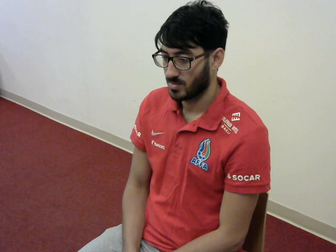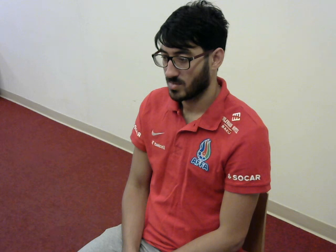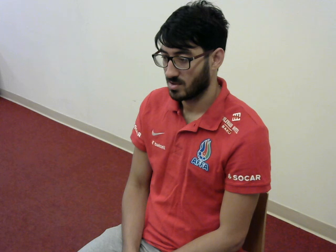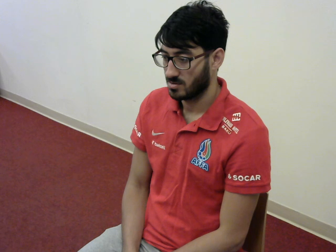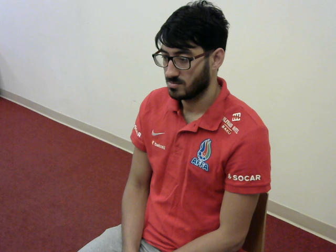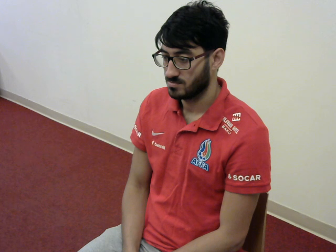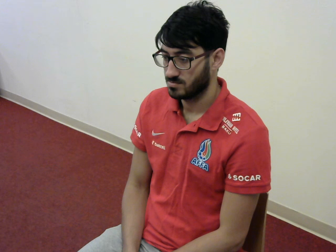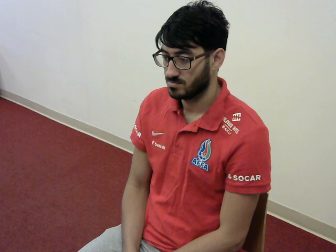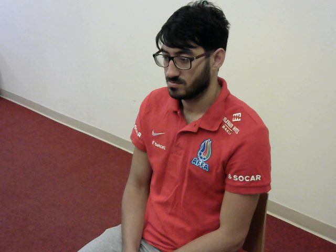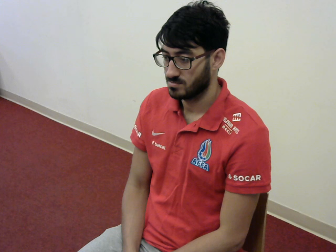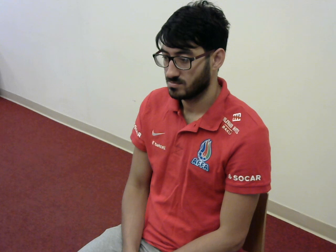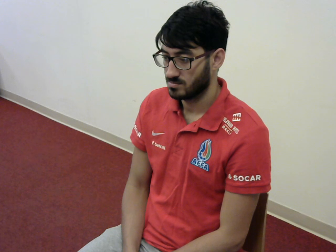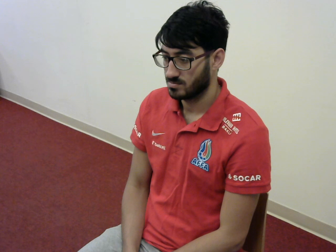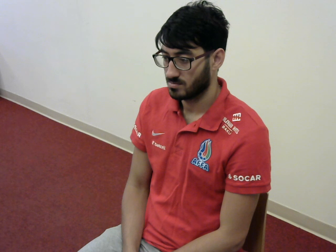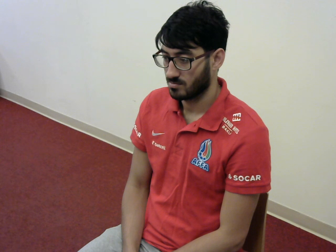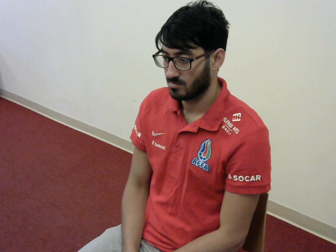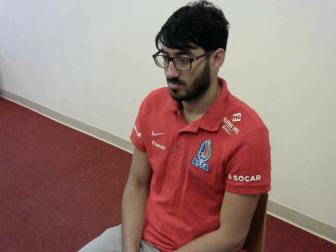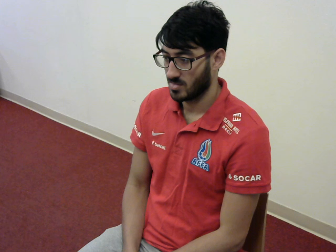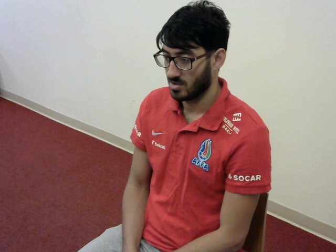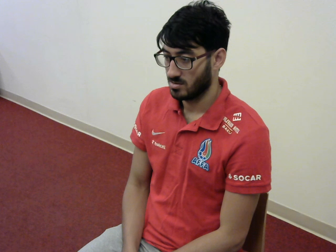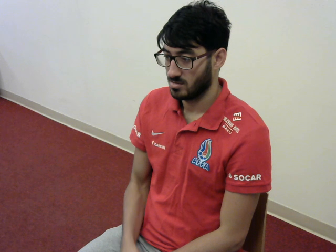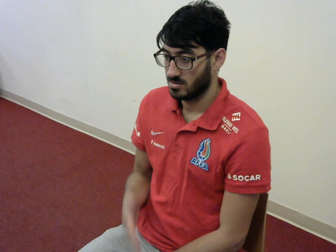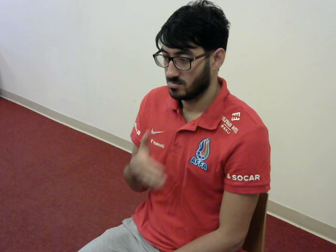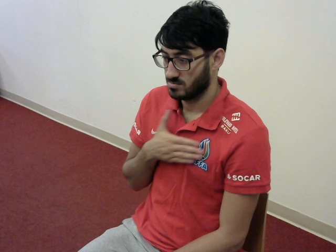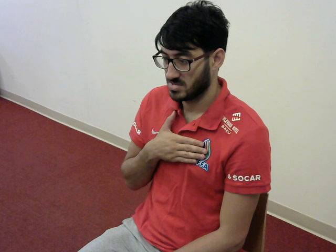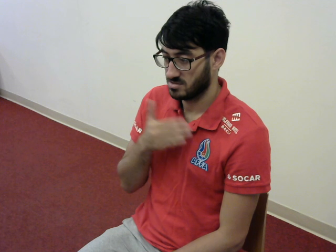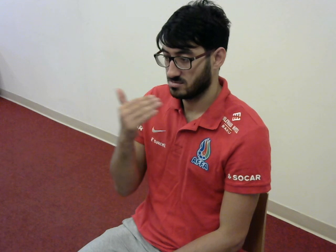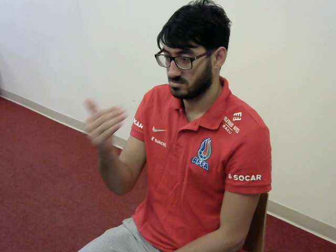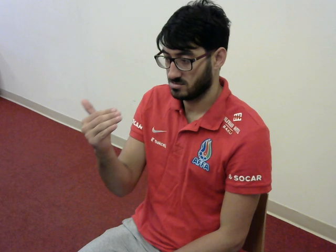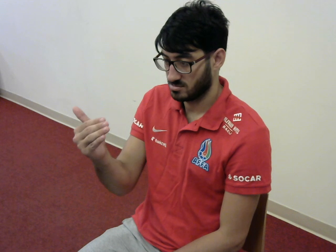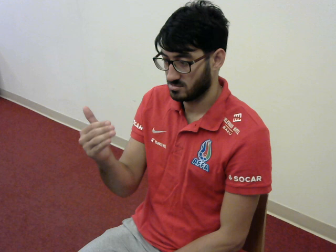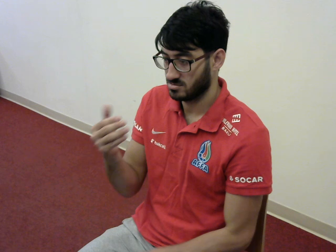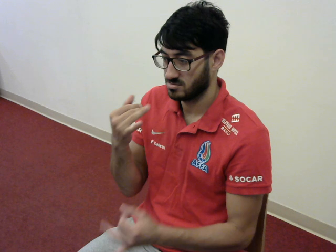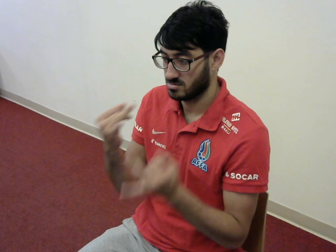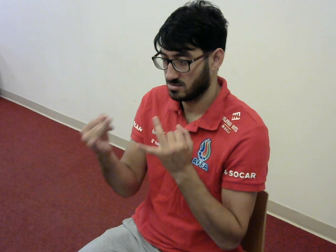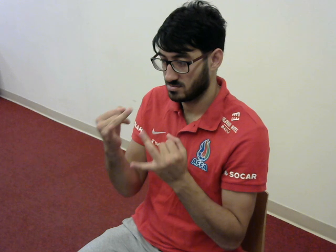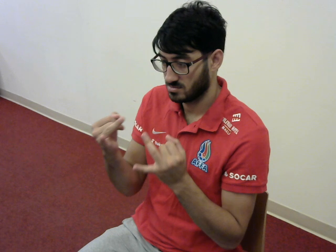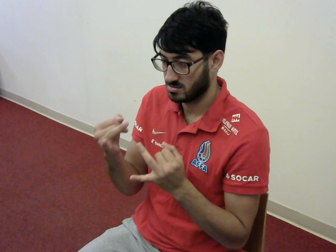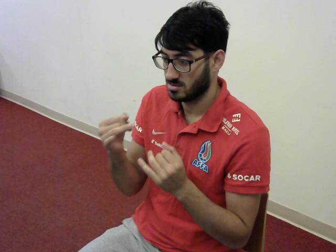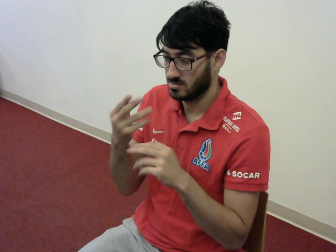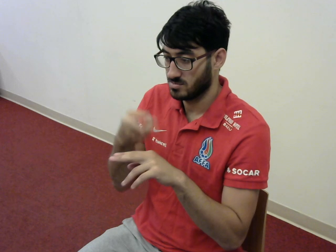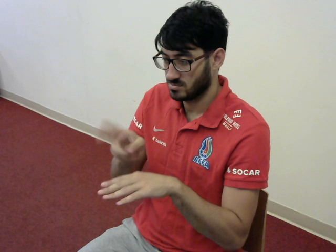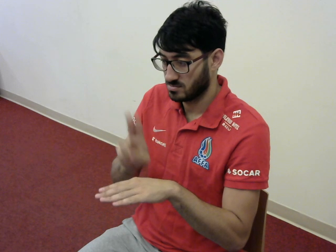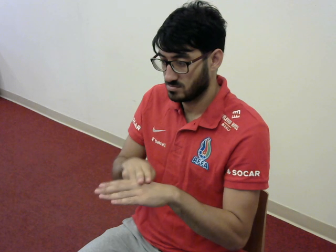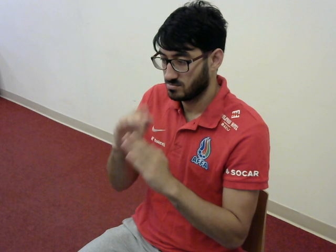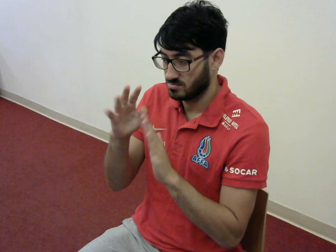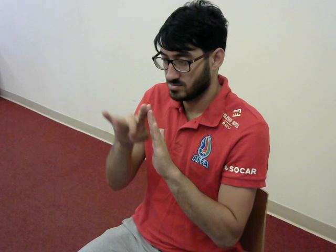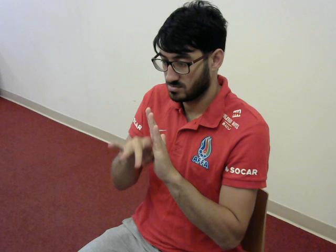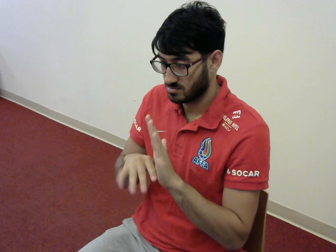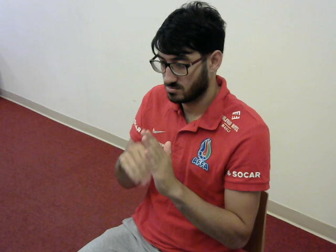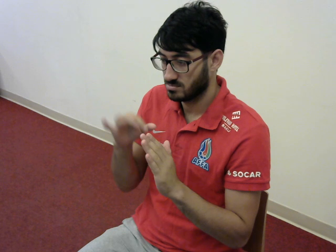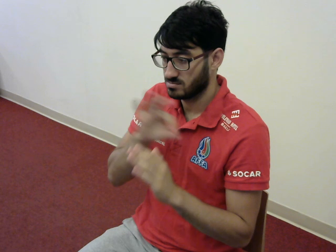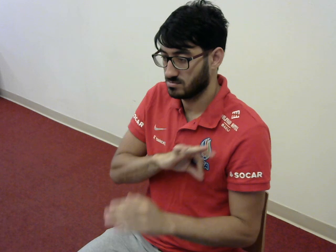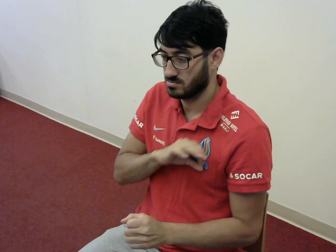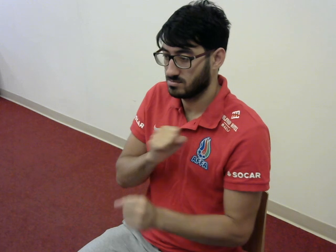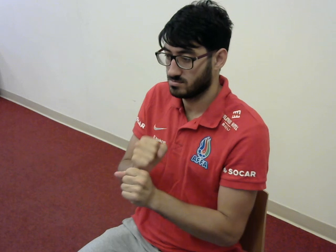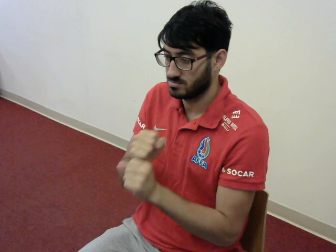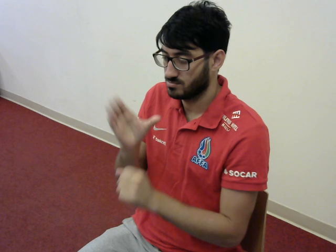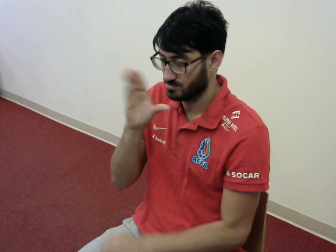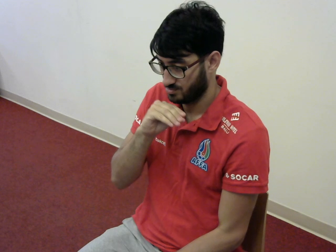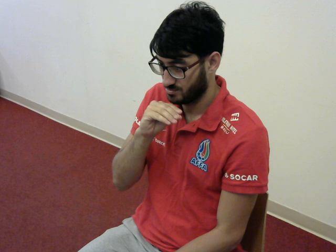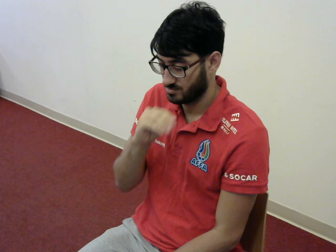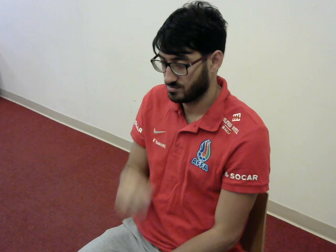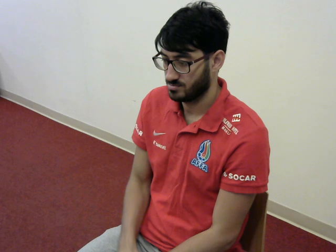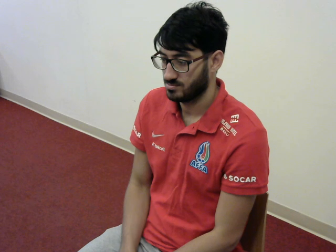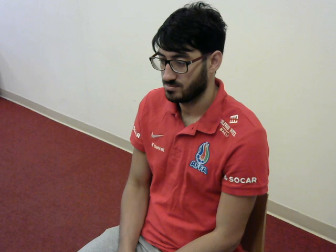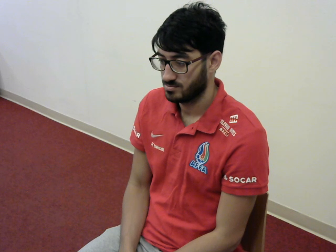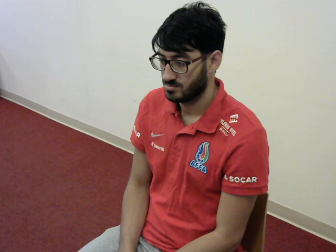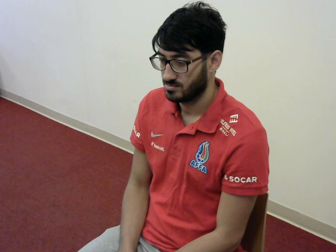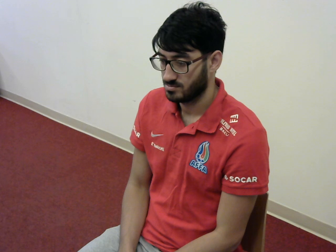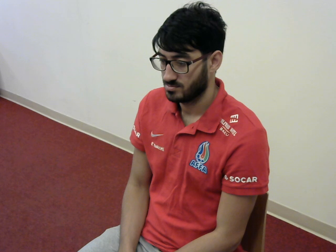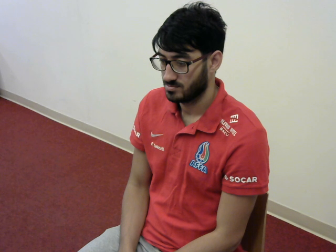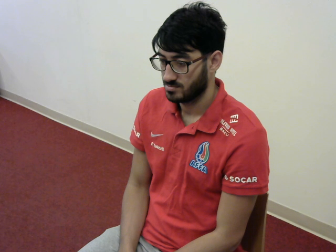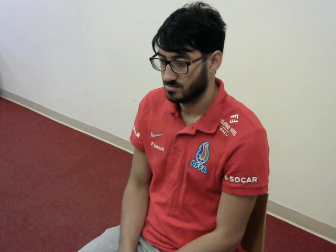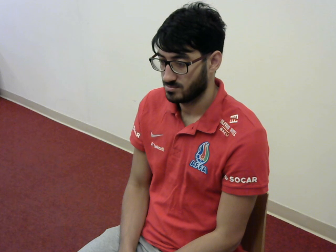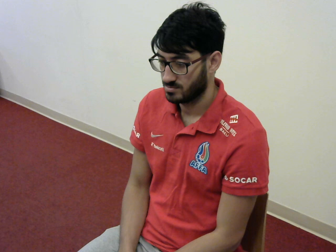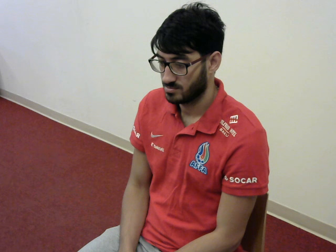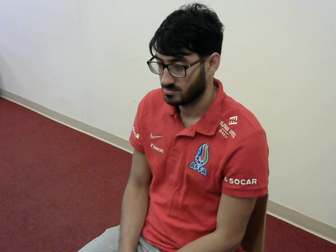Mən sizinlə danışmaq üçün proqramdan istifadə edə bilərəm